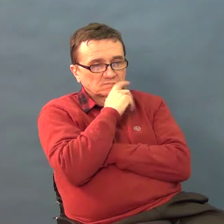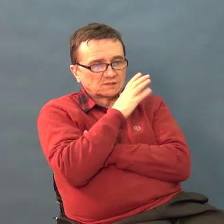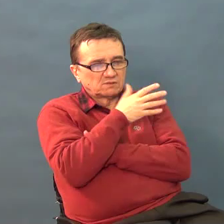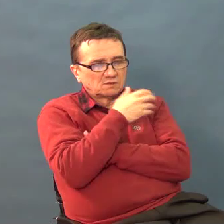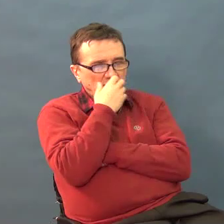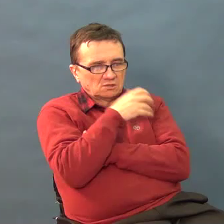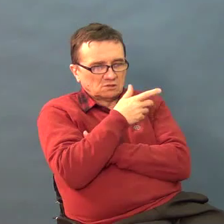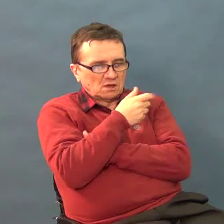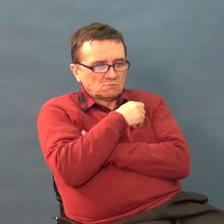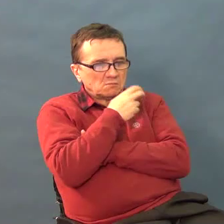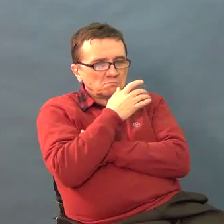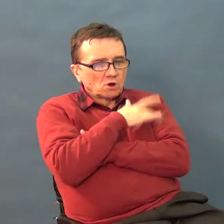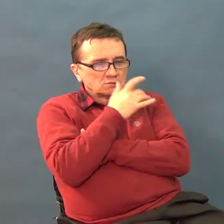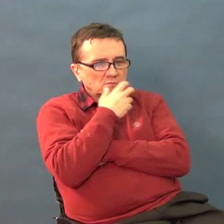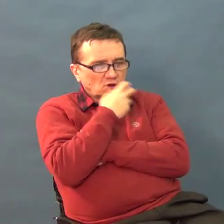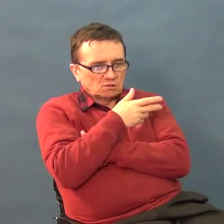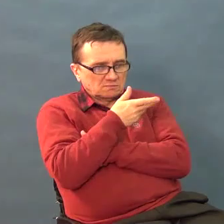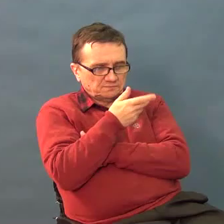Chyba coś gorącego. Albo przy dotykaniu można zostać porażonym prądem, nie wiem.